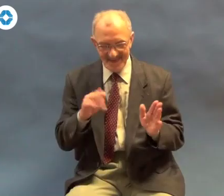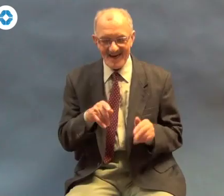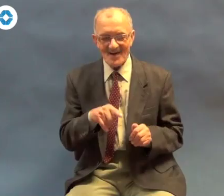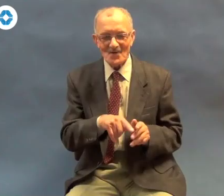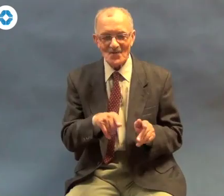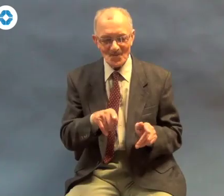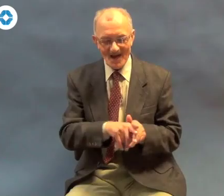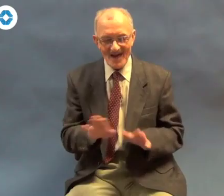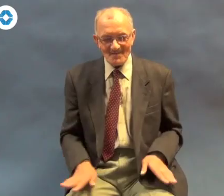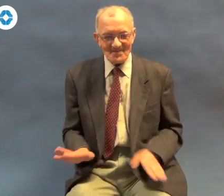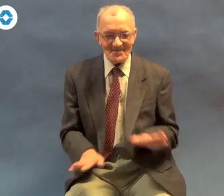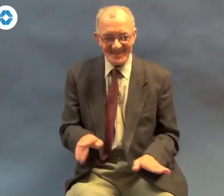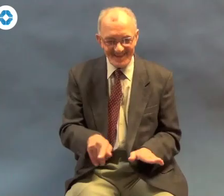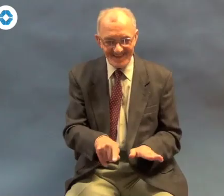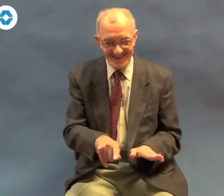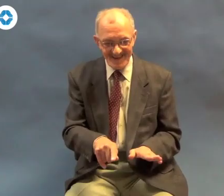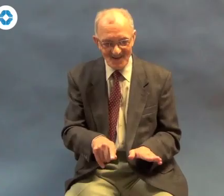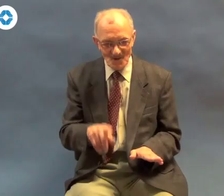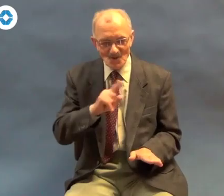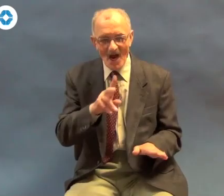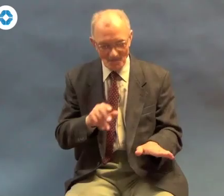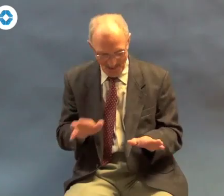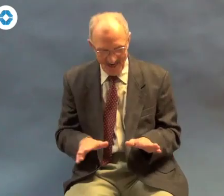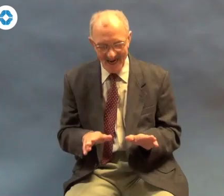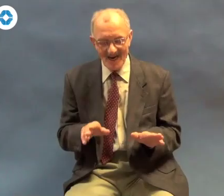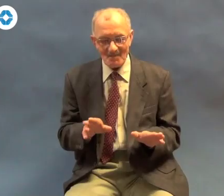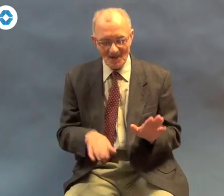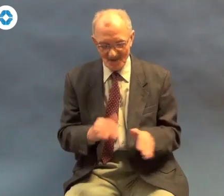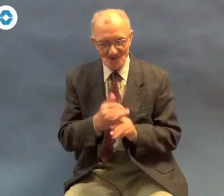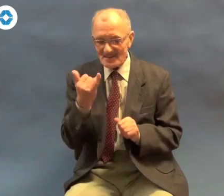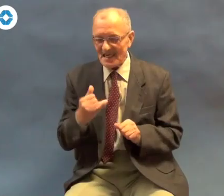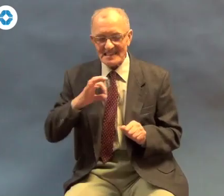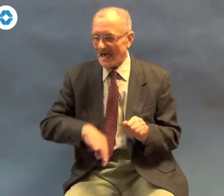Ten Charlie Chaplin, no Charlie, mówi do dziecka, do syna.